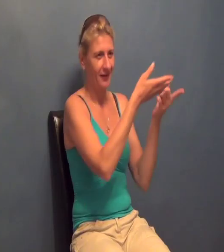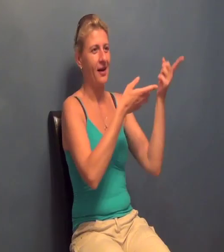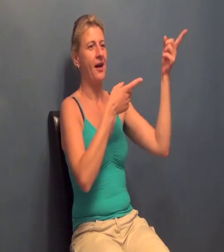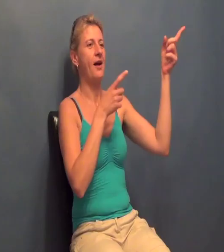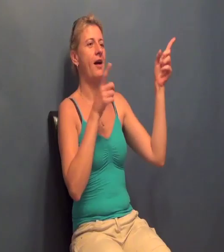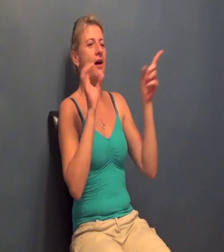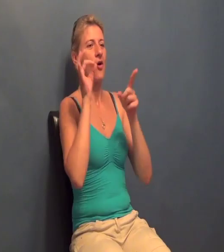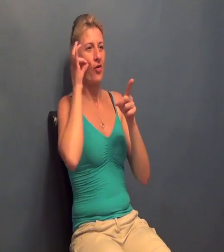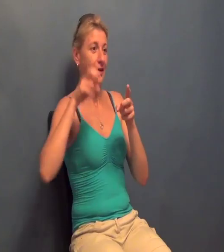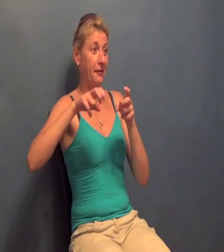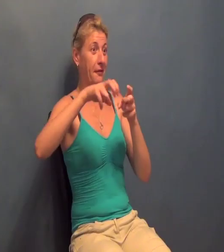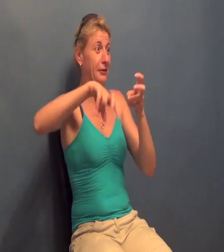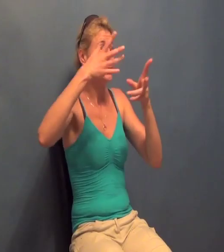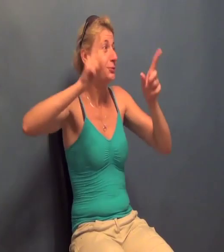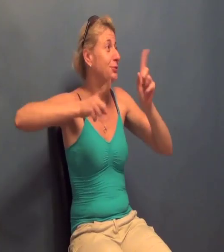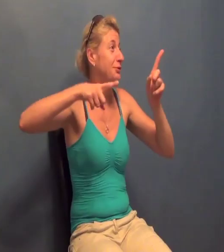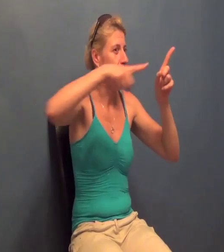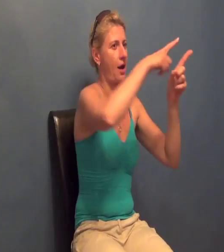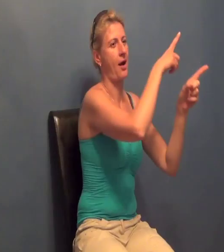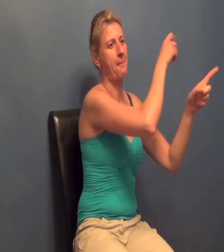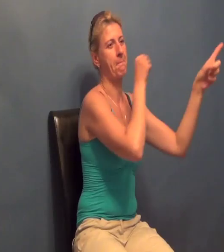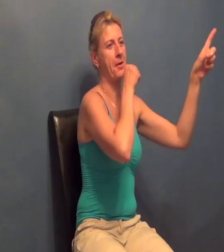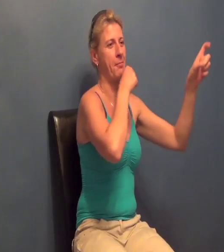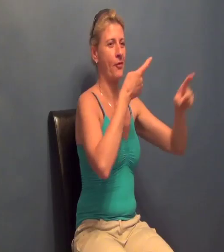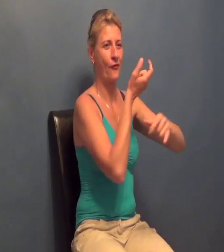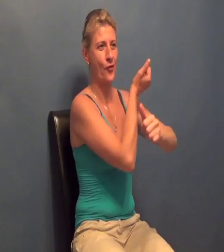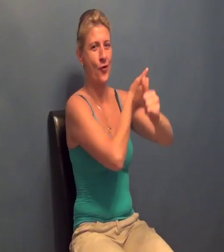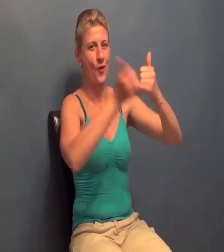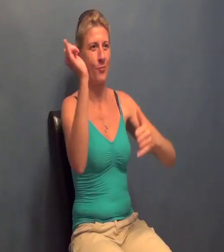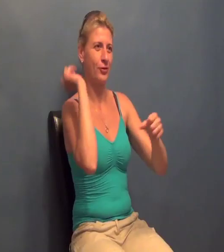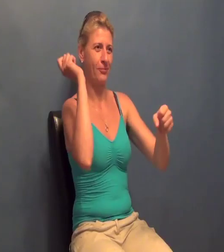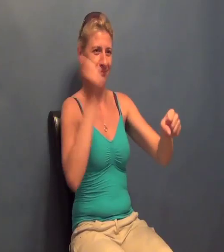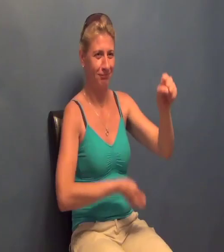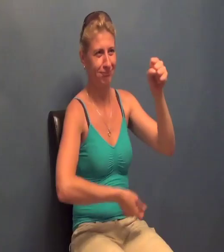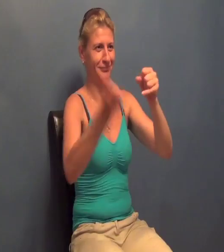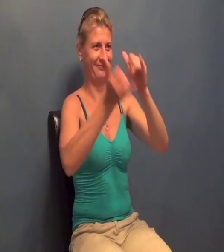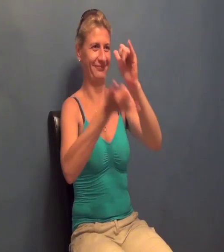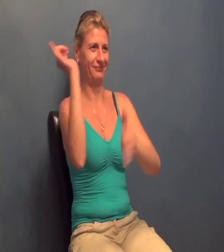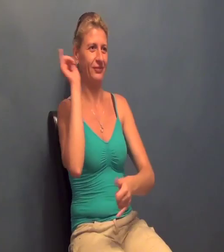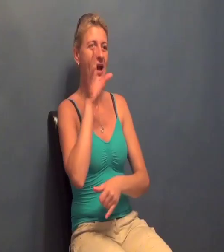A kot chce szybko iść gdzieś tam, ale pojawia się babcia i go kopie, wymachuje parasolem, który trzyma w ręku, rzuca nim, kopie kota.